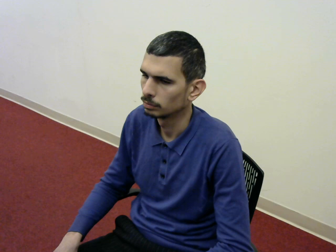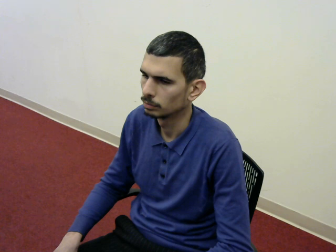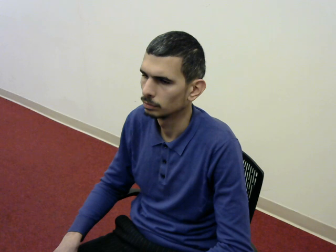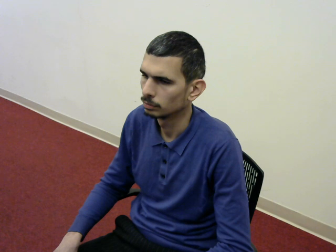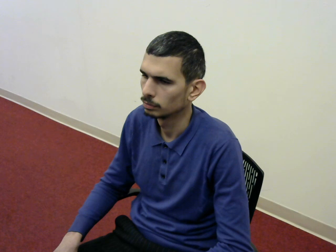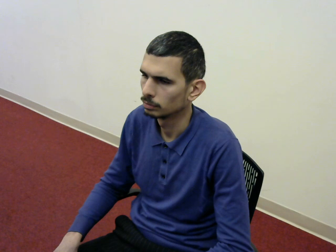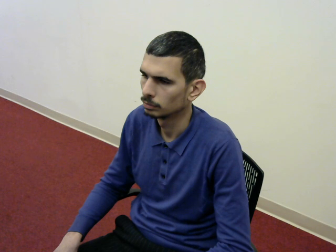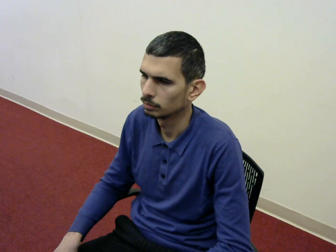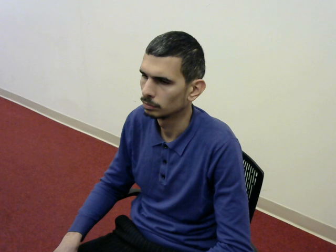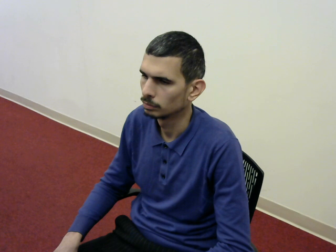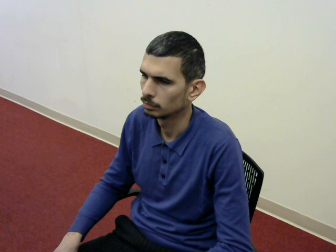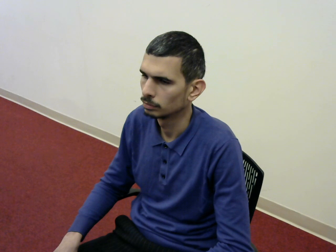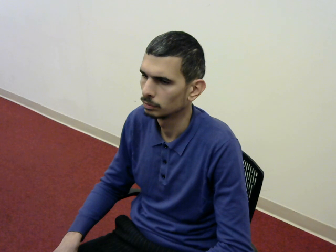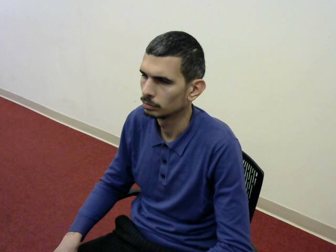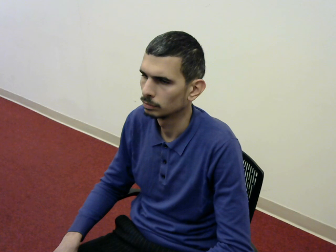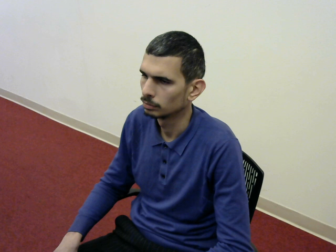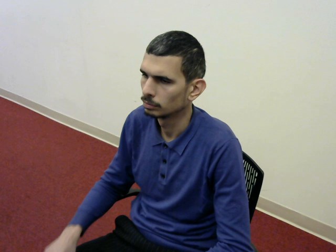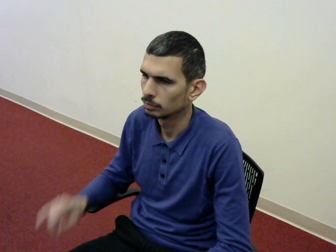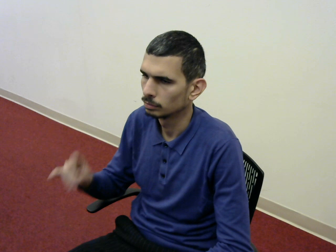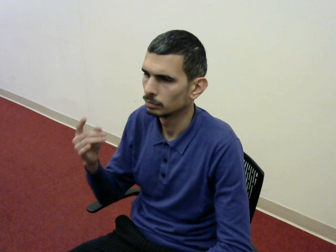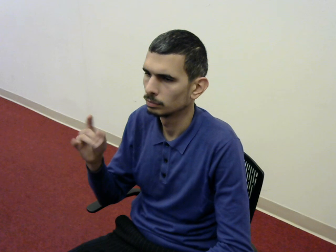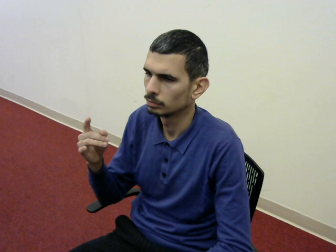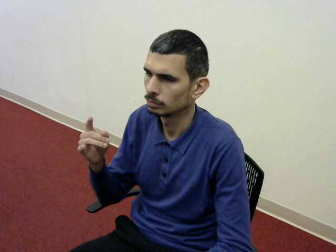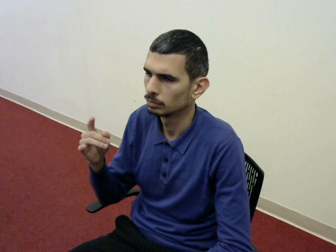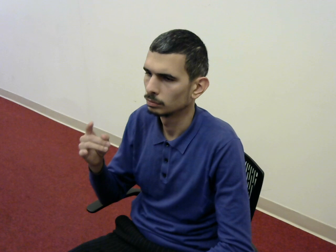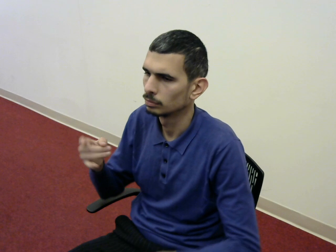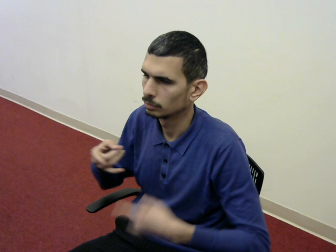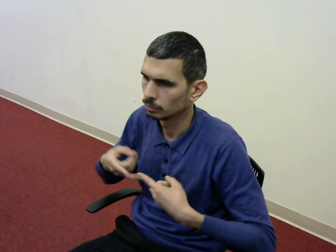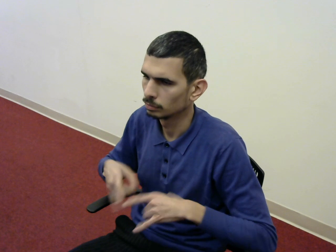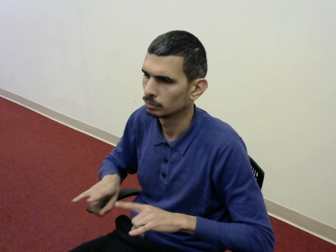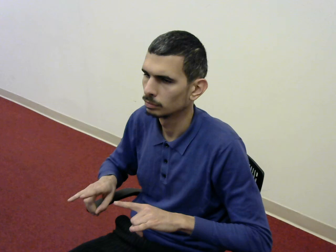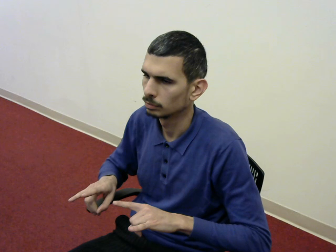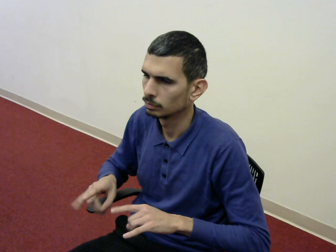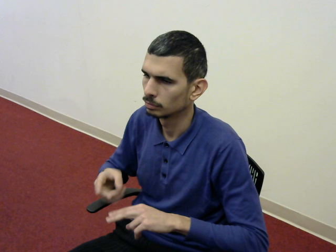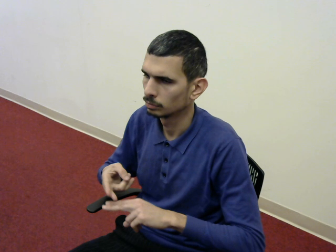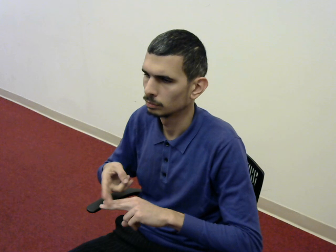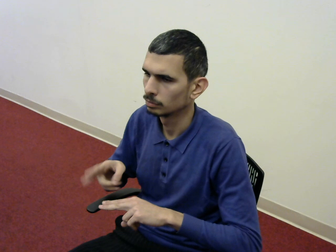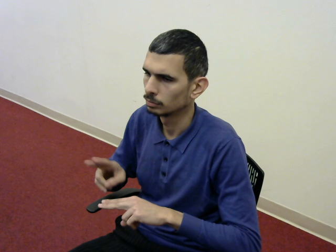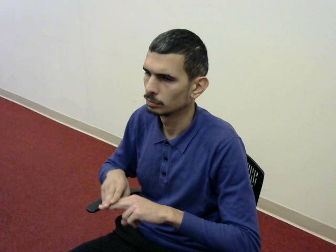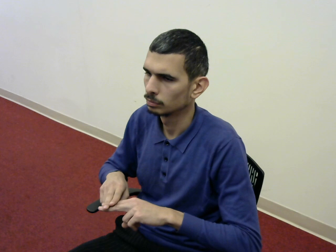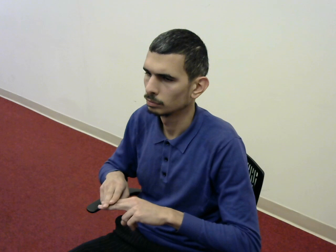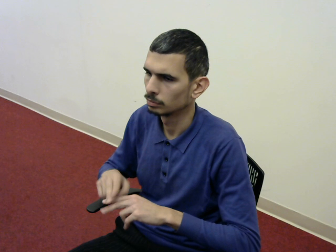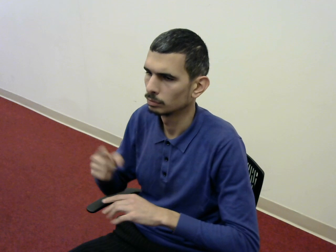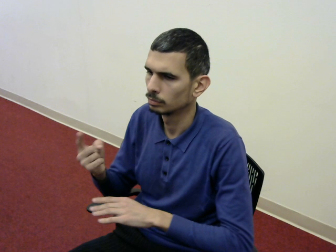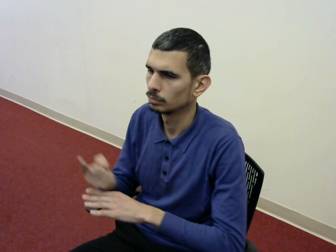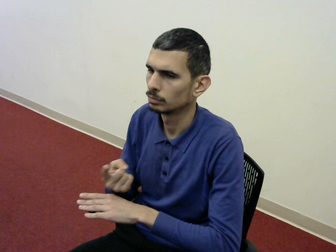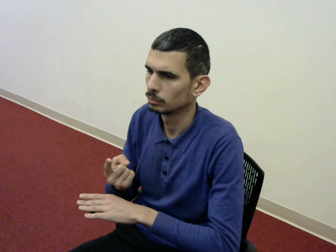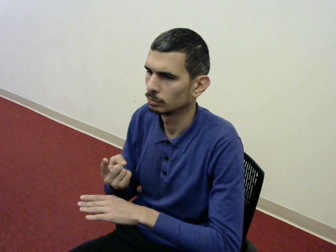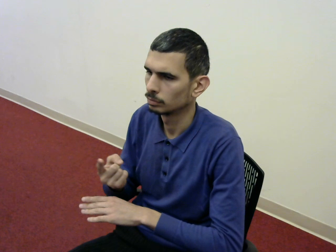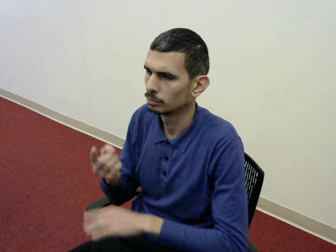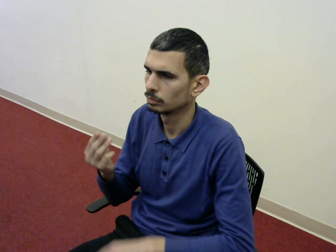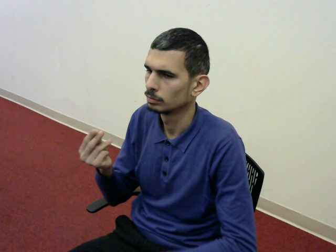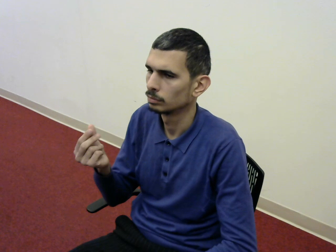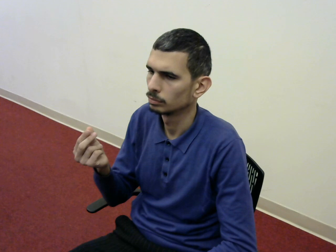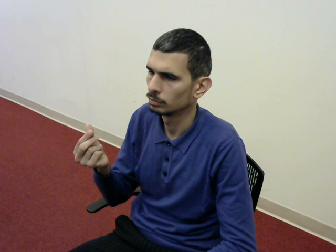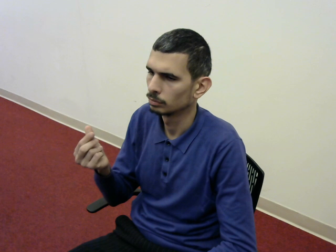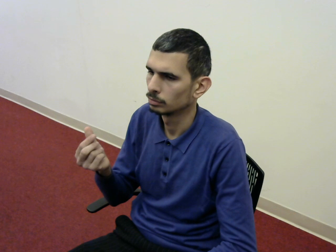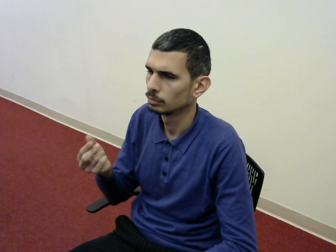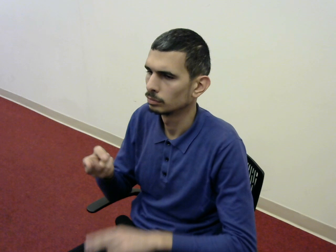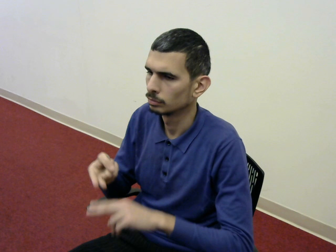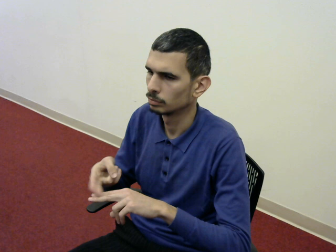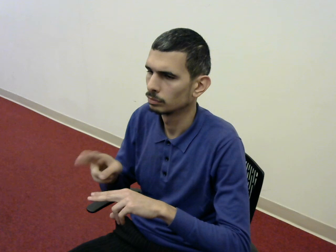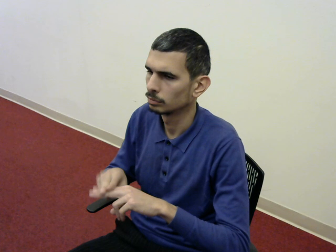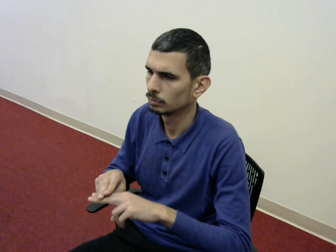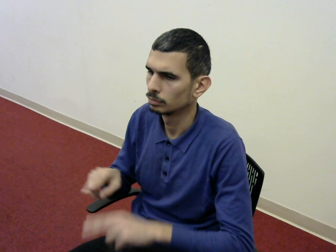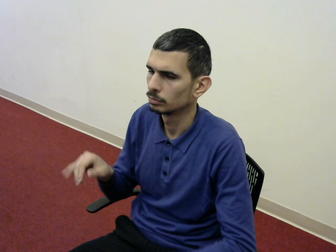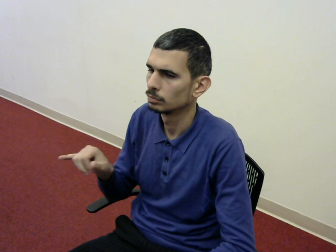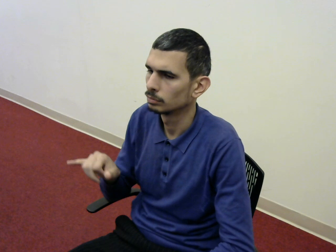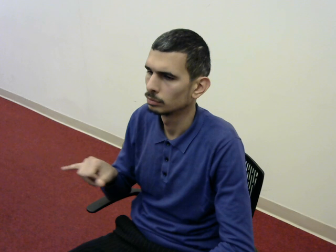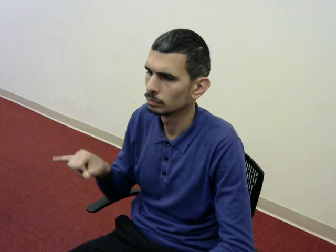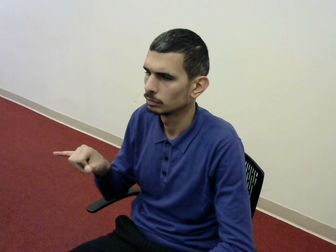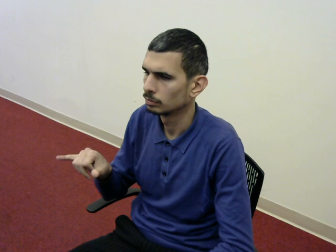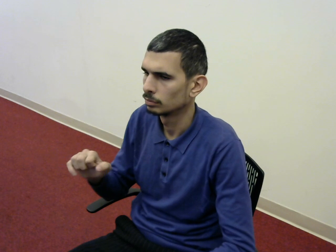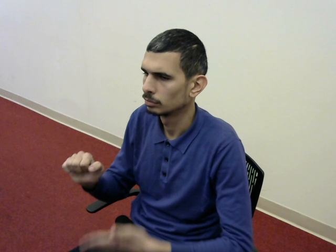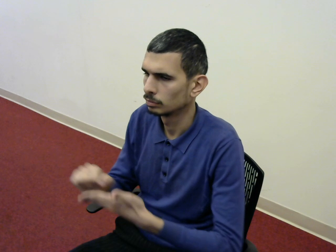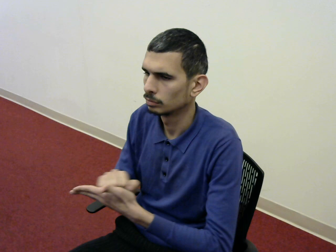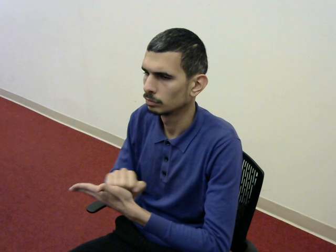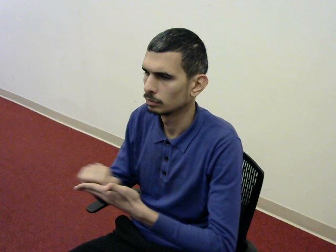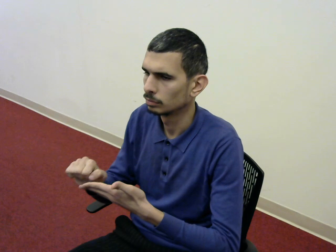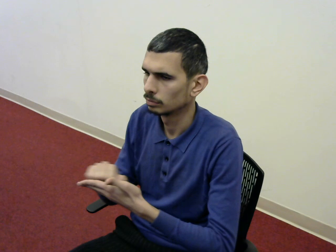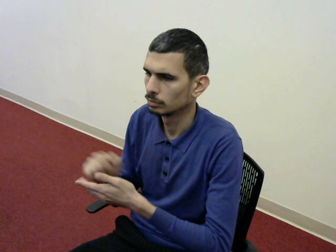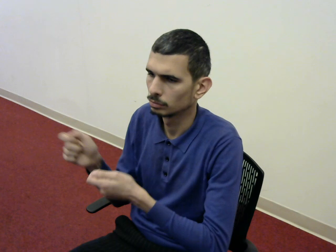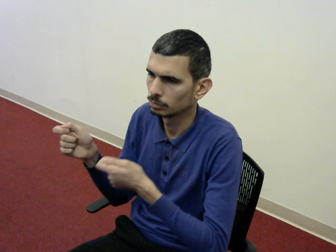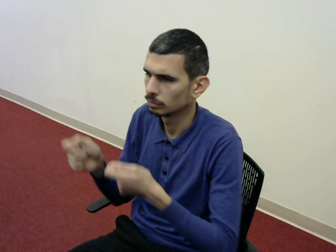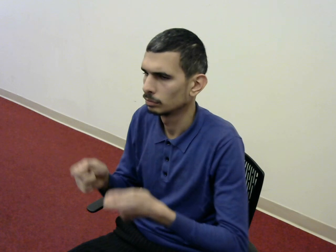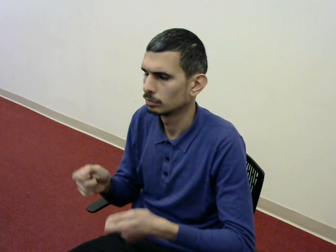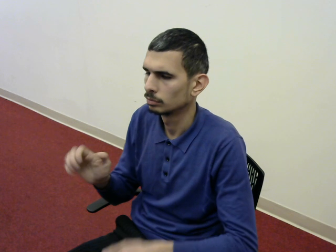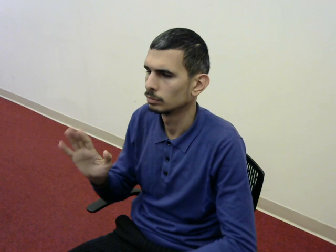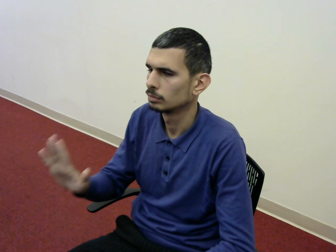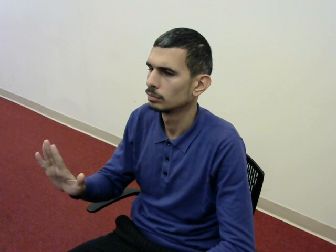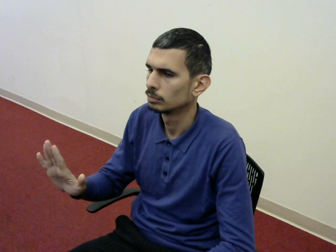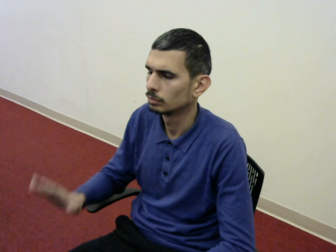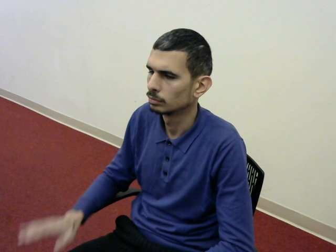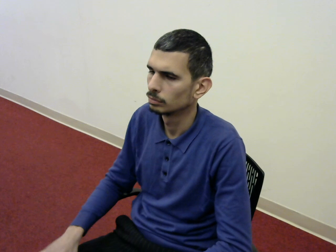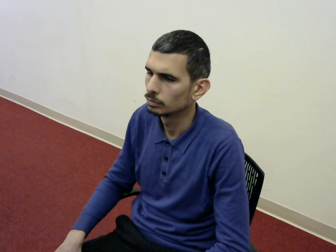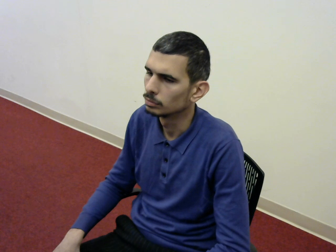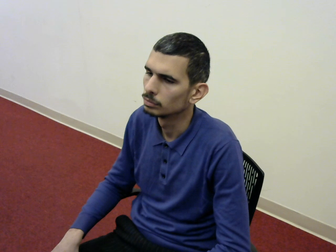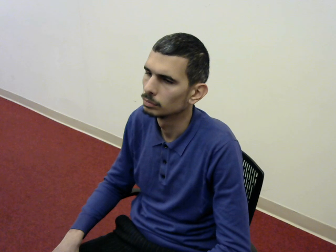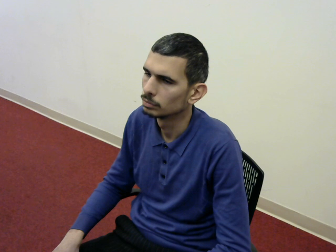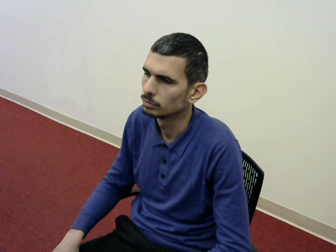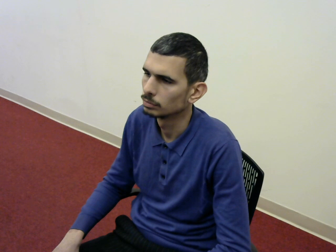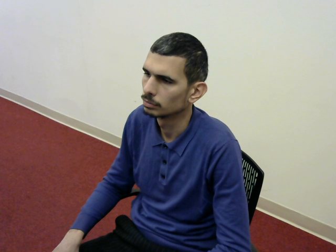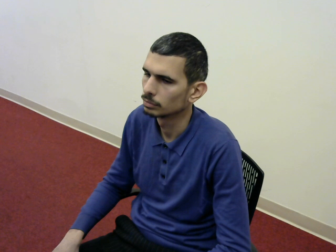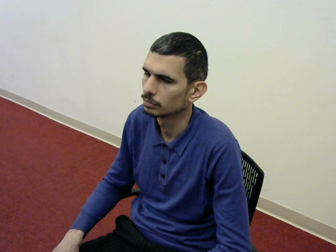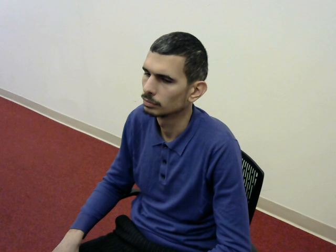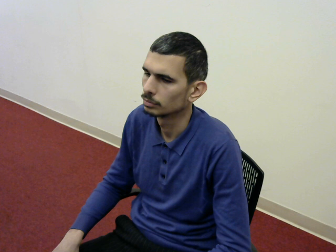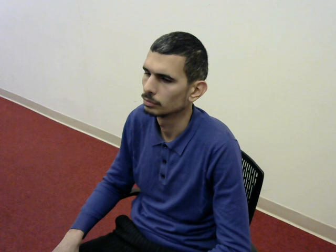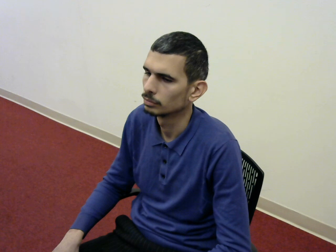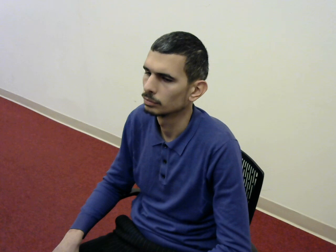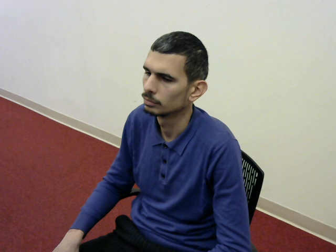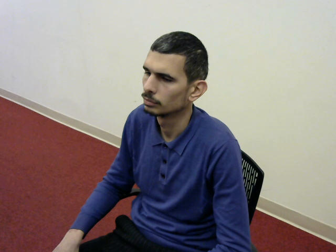Uşağın doğulmasına görə birdəfəlik müavinət üçün hansı sənədləri gətirməliyəm?